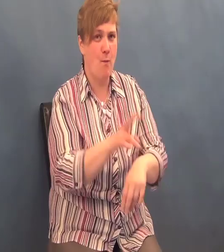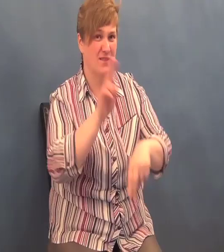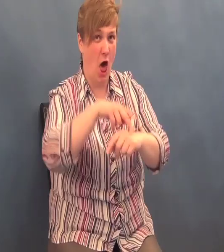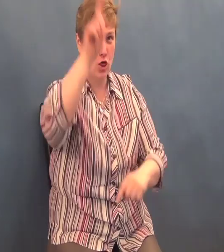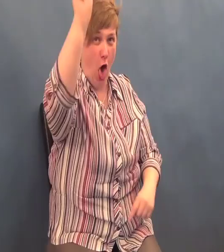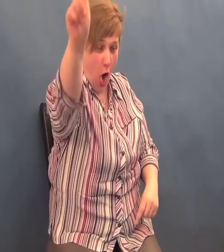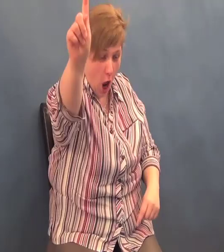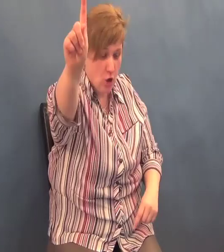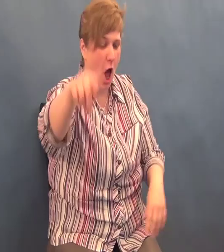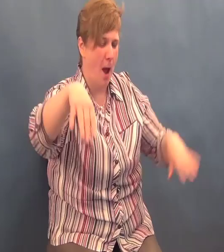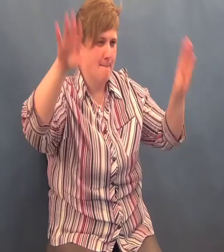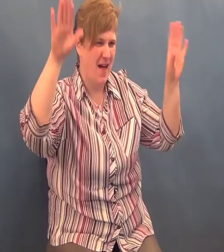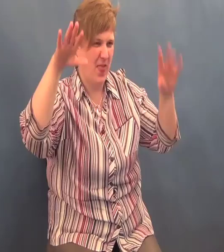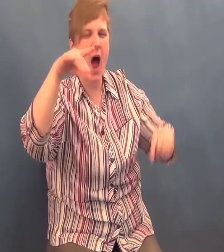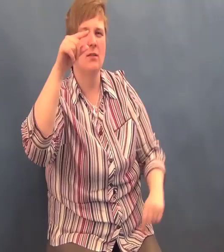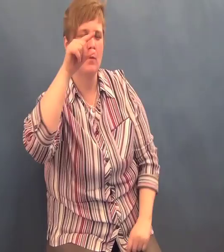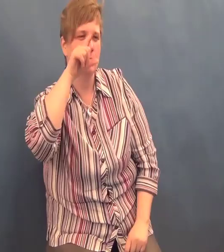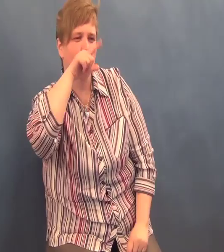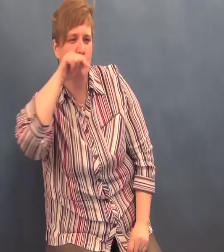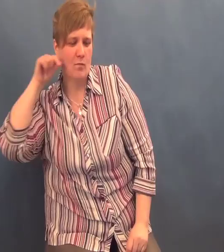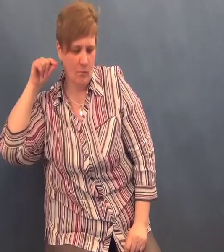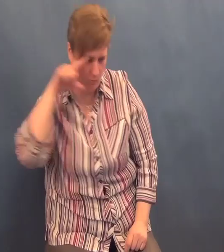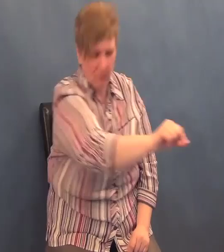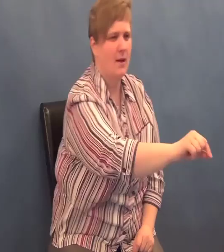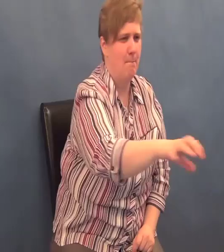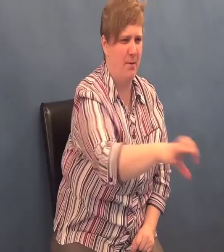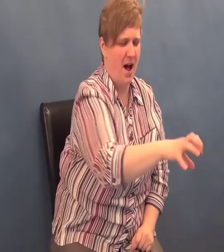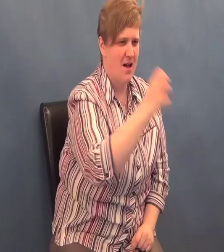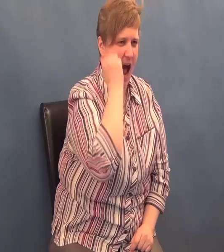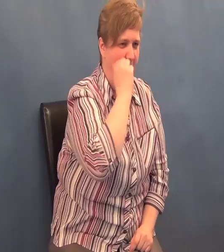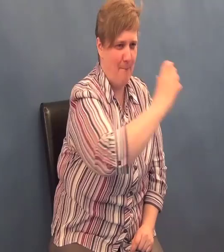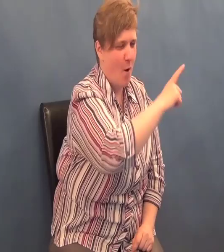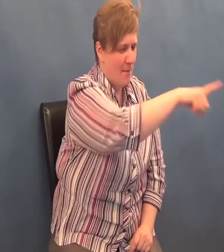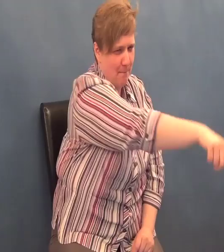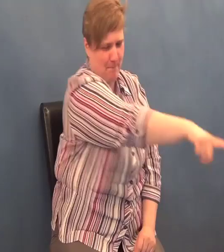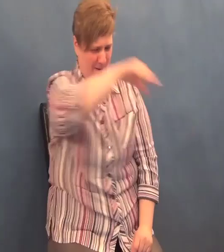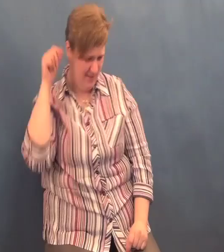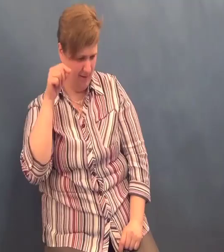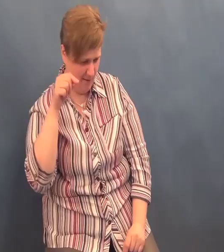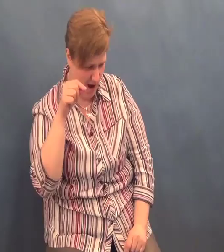I akurat obok wisi zegar ścienny, z którego wychodzi ptak i kradnie jabłka.